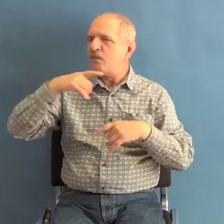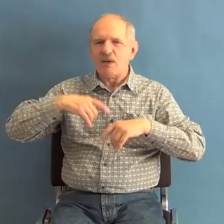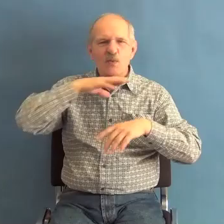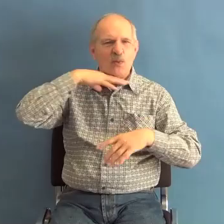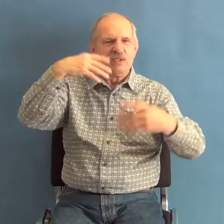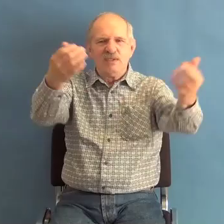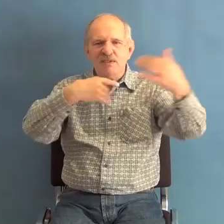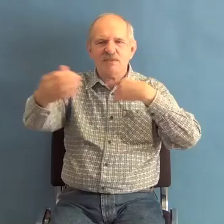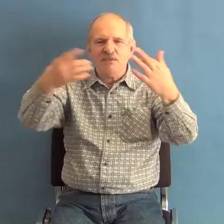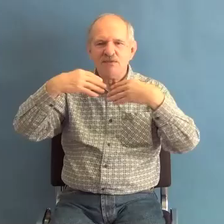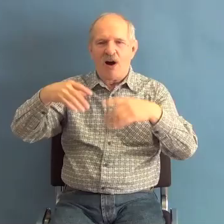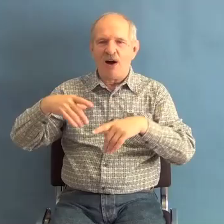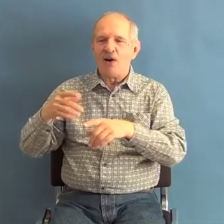Na wsi jest ich dużo.